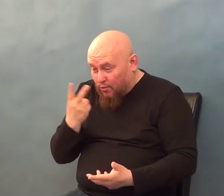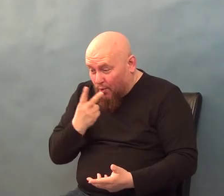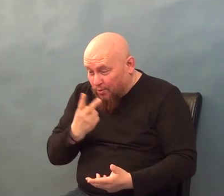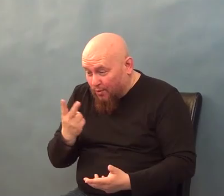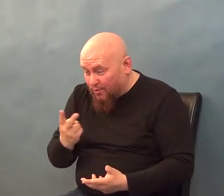Super.